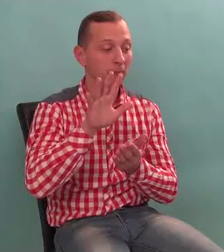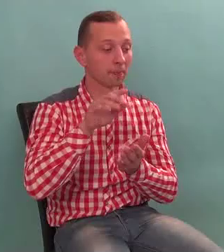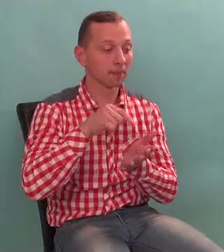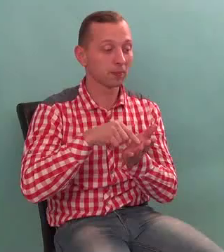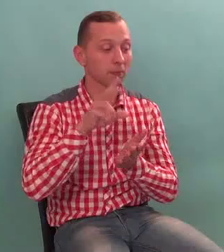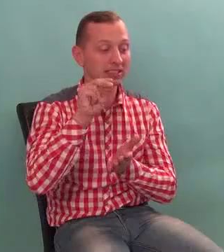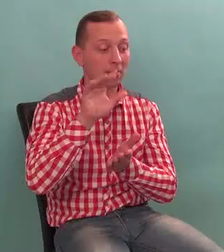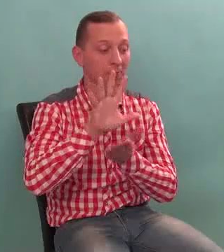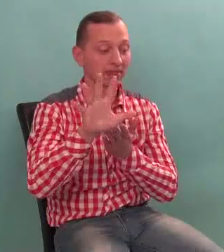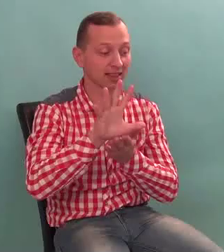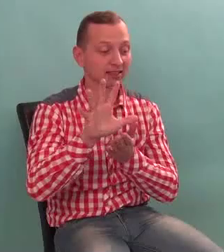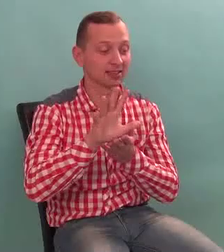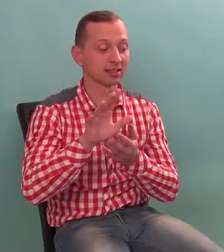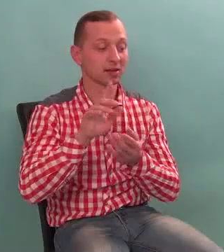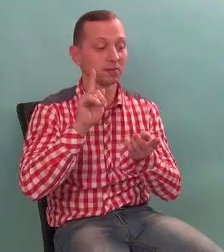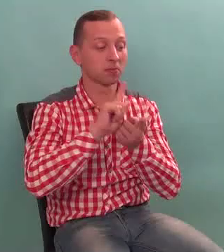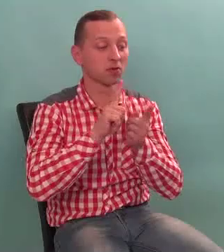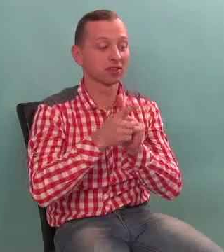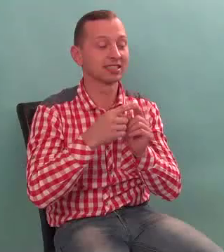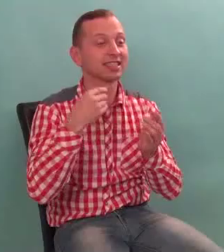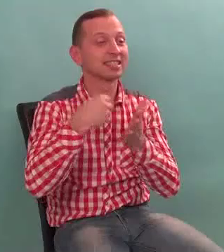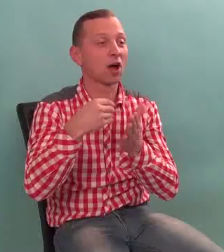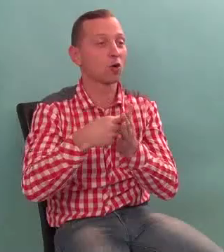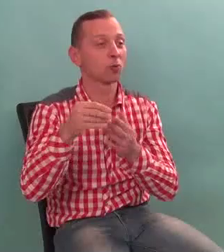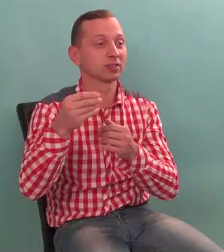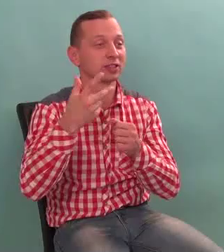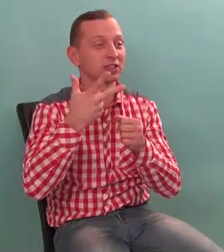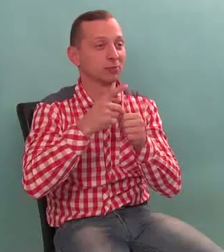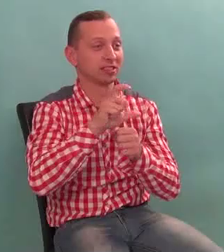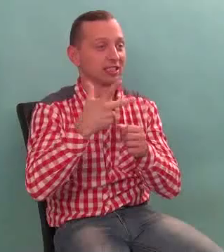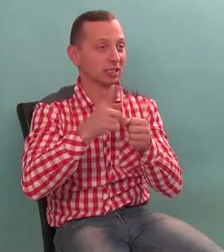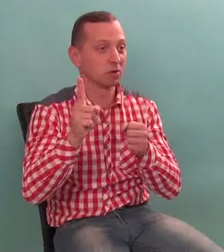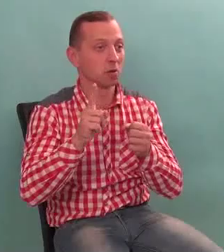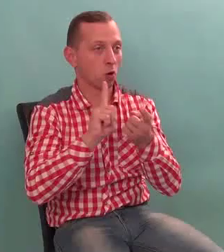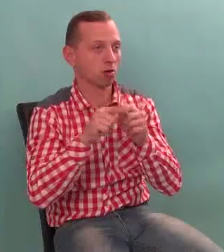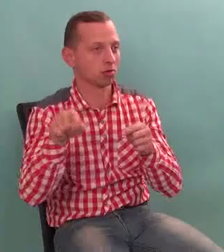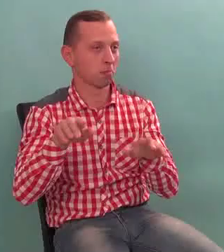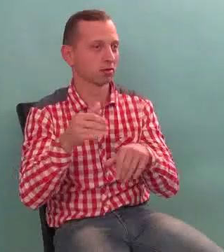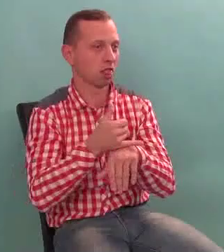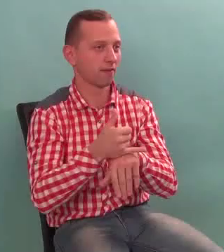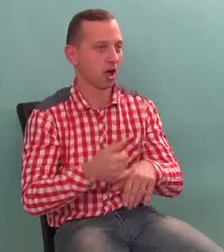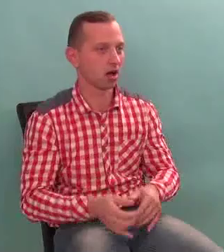W poniedziałek piętnastego zakupy trwają trzydzieści minut, więc możemy iść na kawę w tym miejscu.